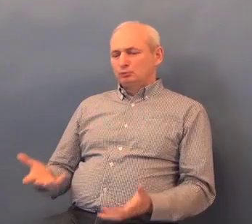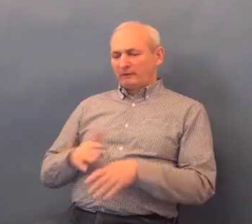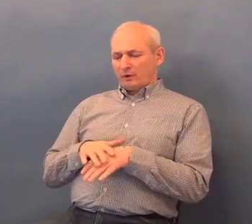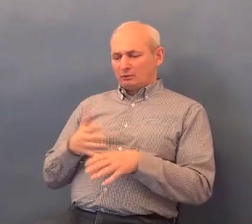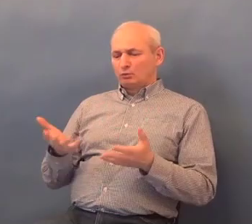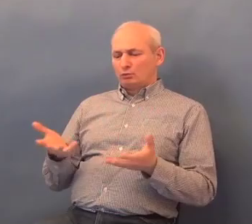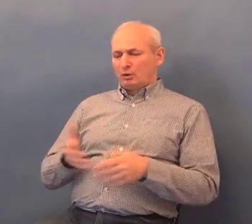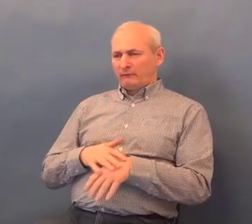Gdzie jest woda?